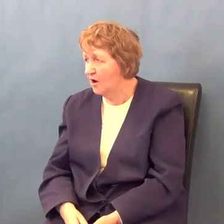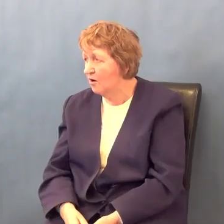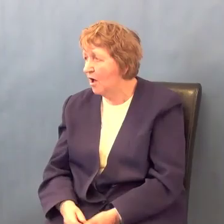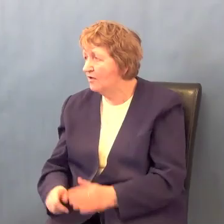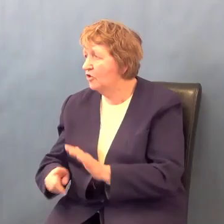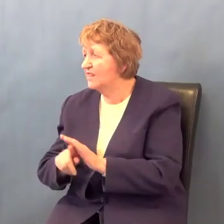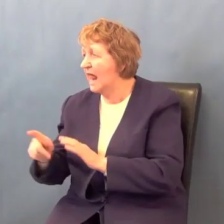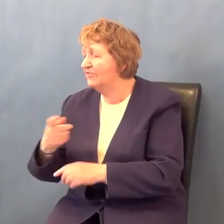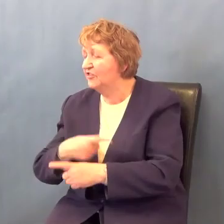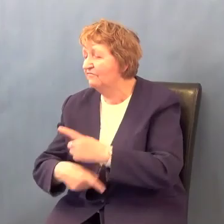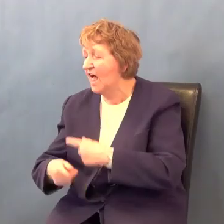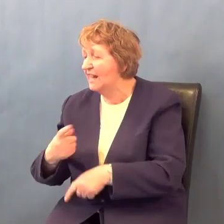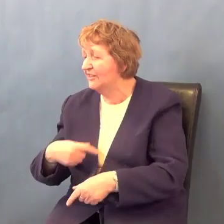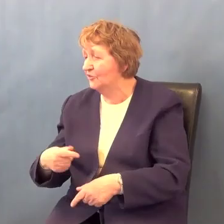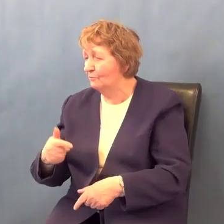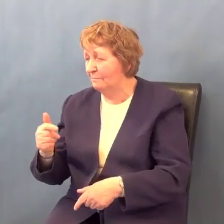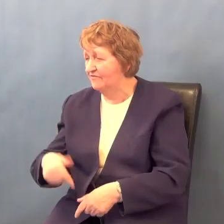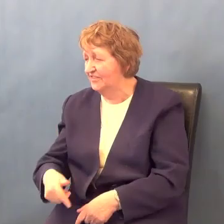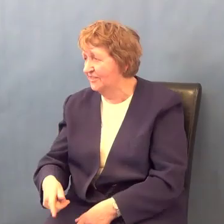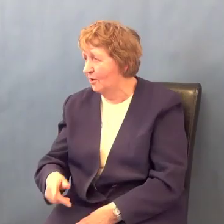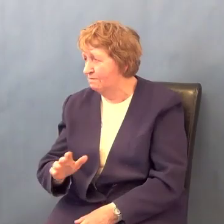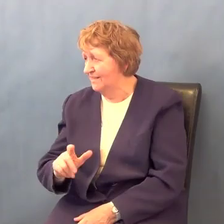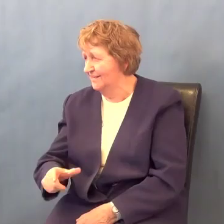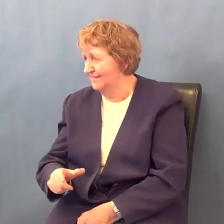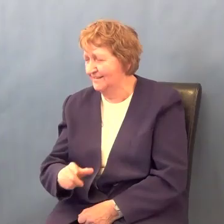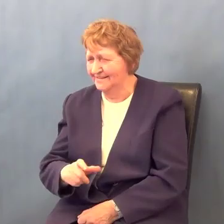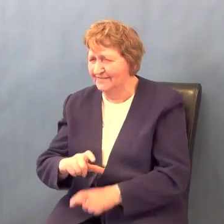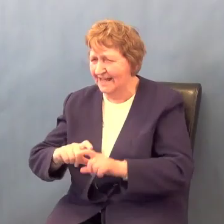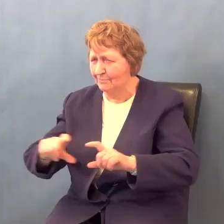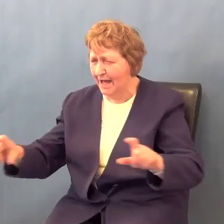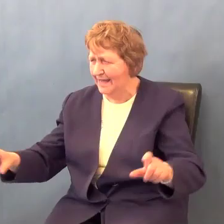To dla inwalidów powinno być.